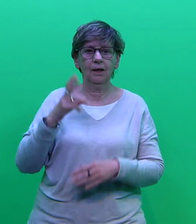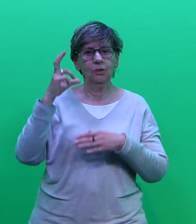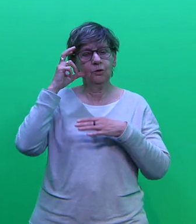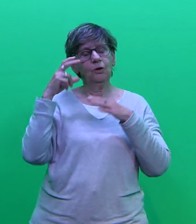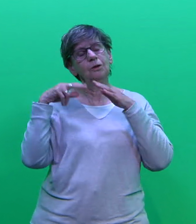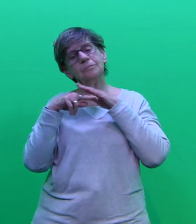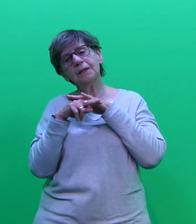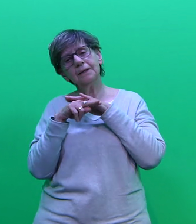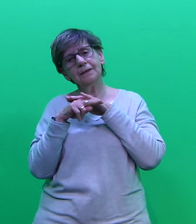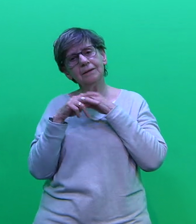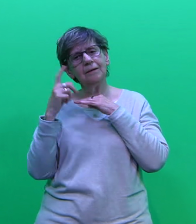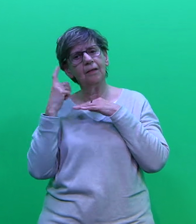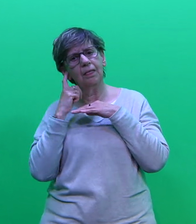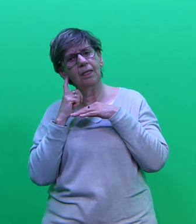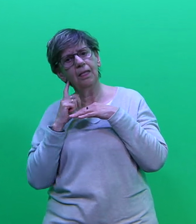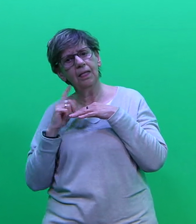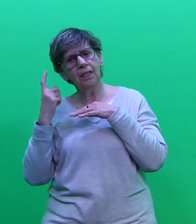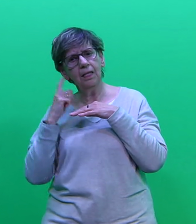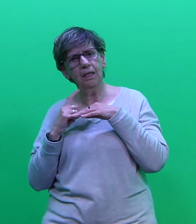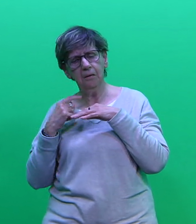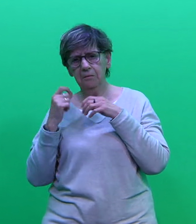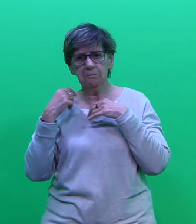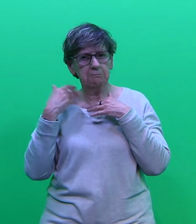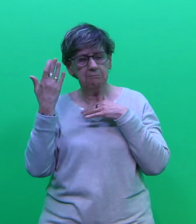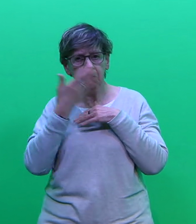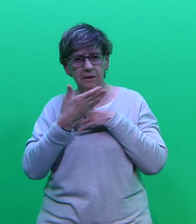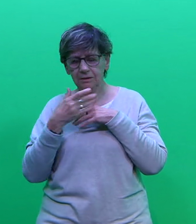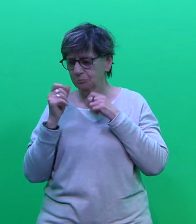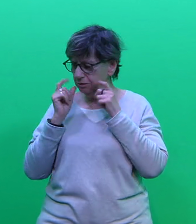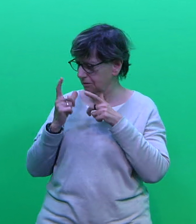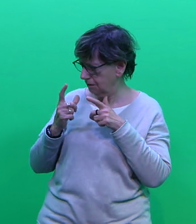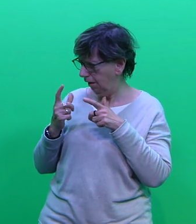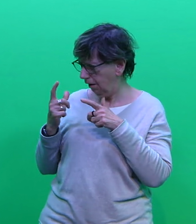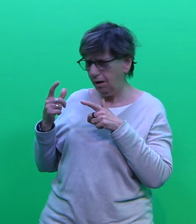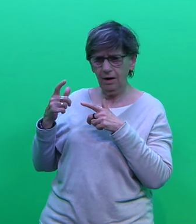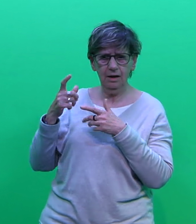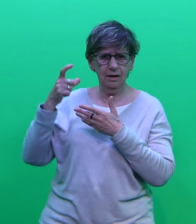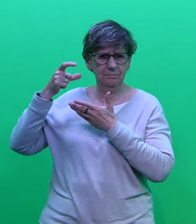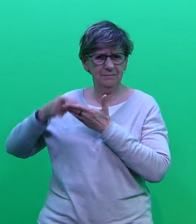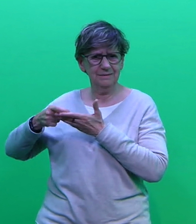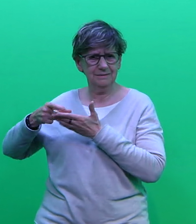Quan vaig a dormir i estic al llit em cau un líquid de l'orella però no en soc conscient, quan em llevo veig una taca.